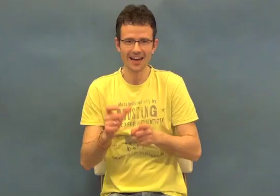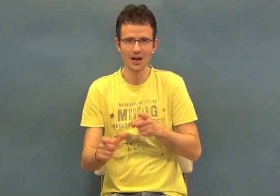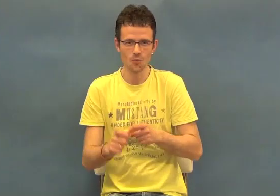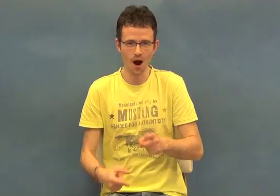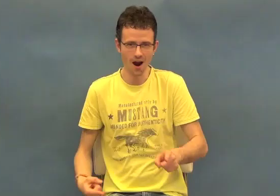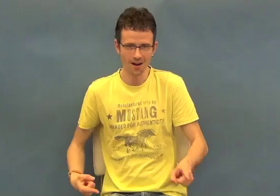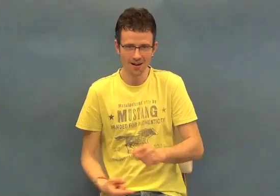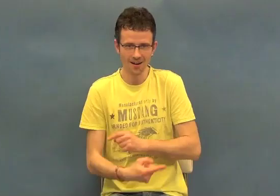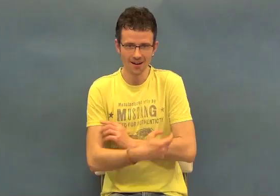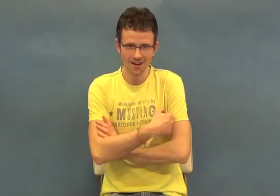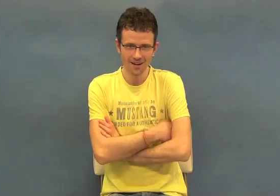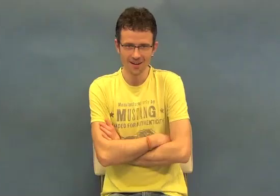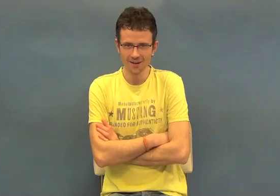Igła wystrzeliła.